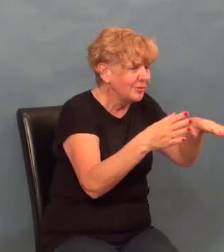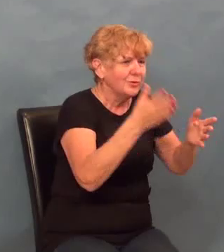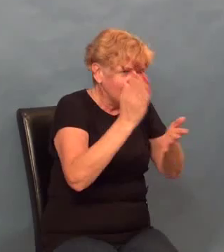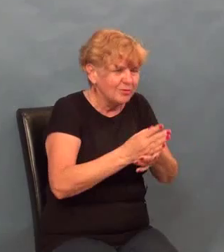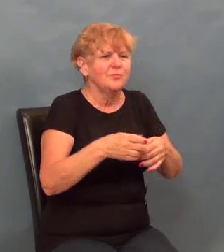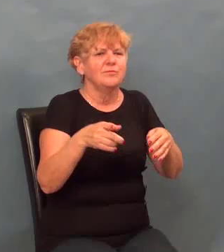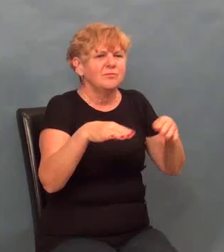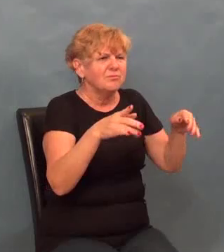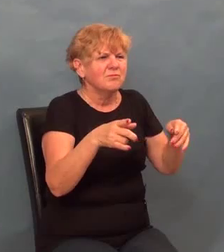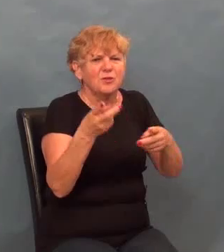Już wyszli.